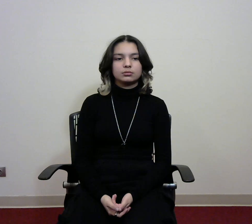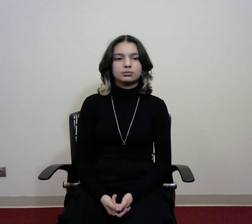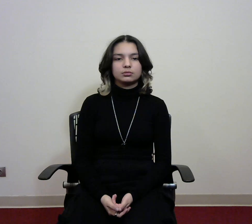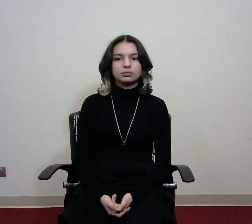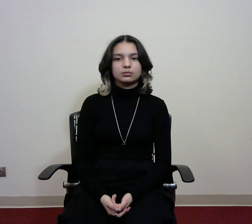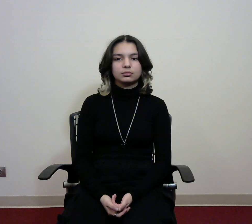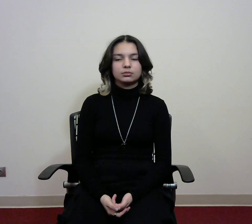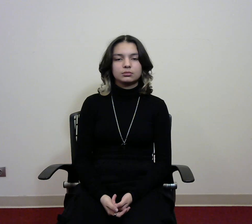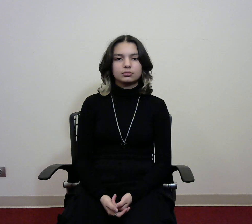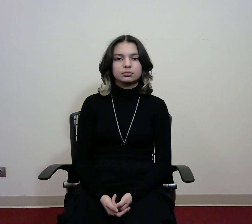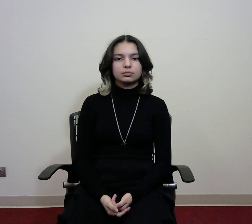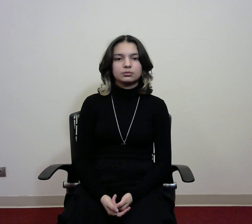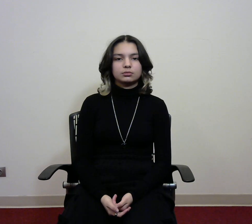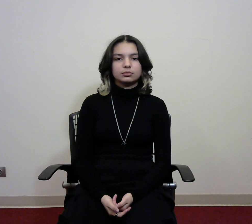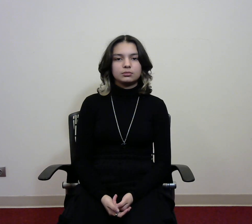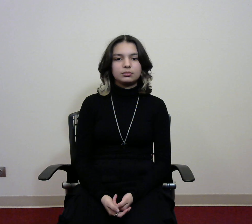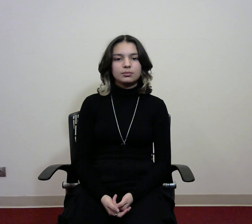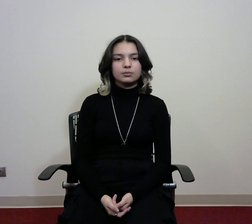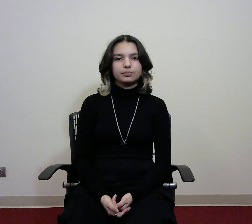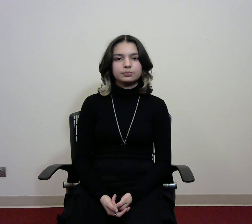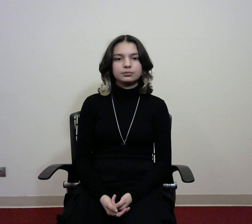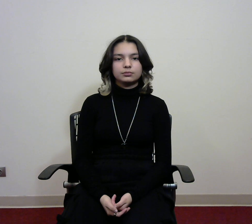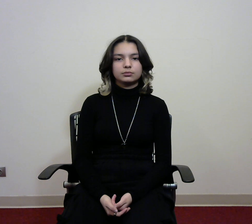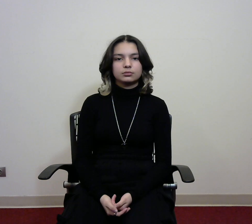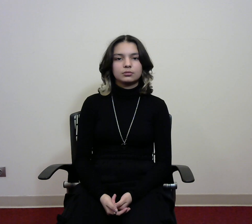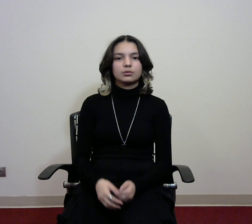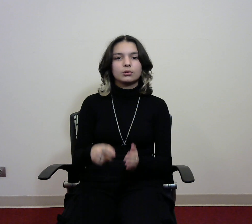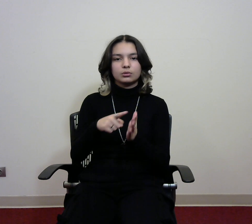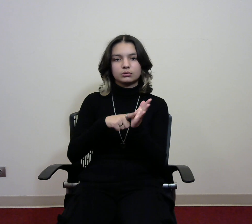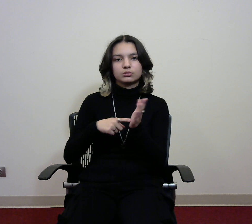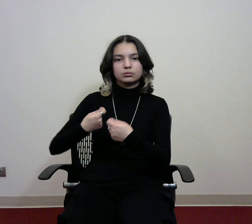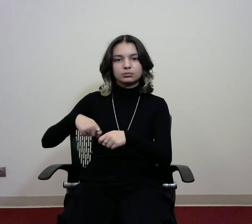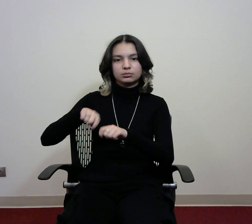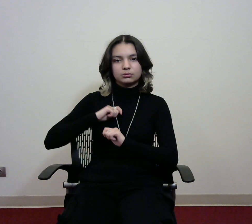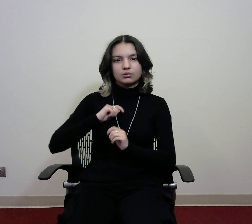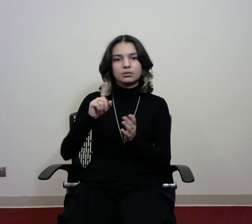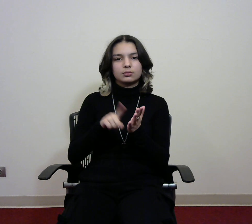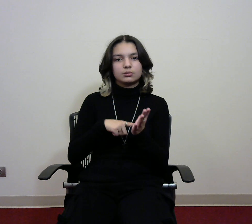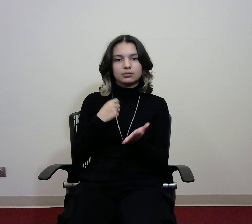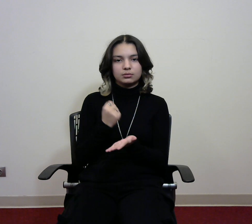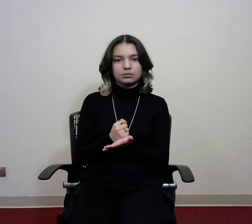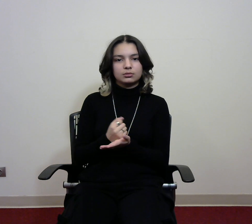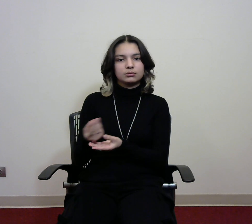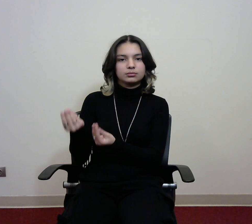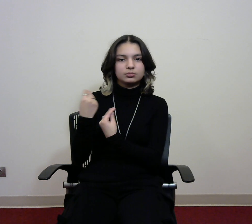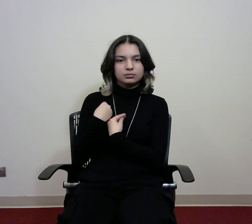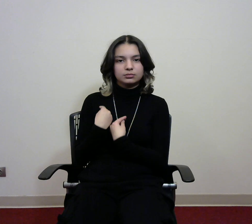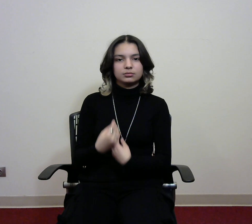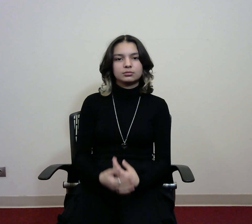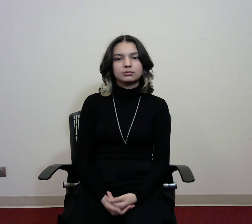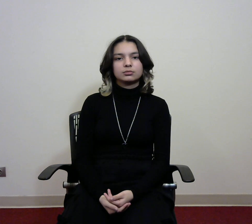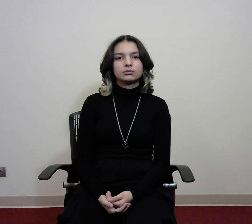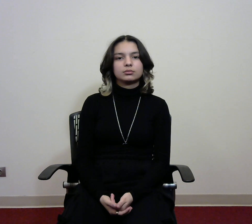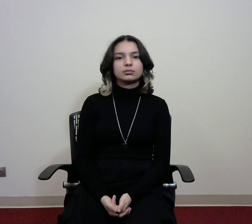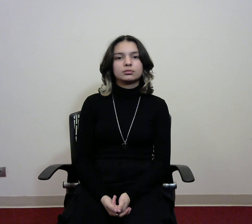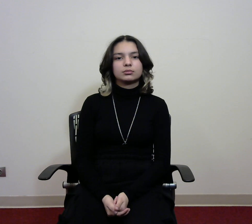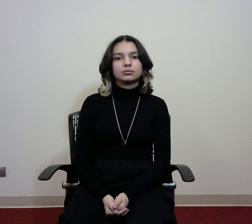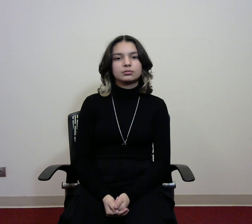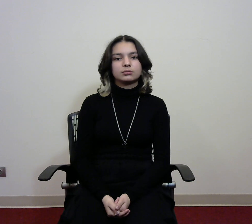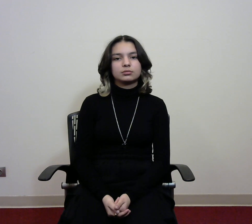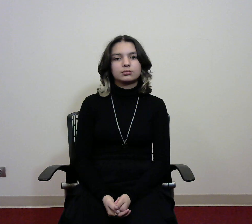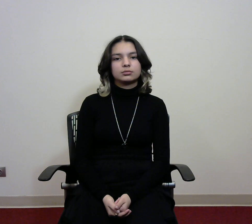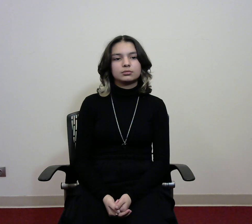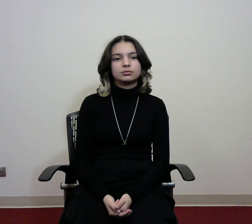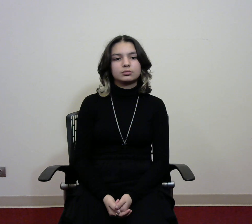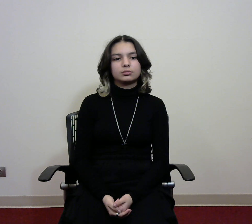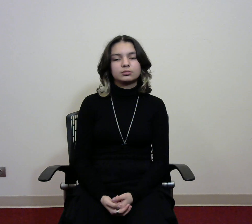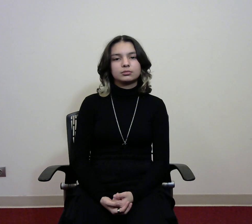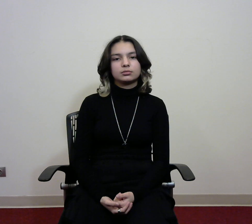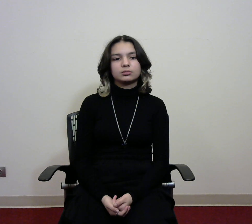Etibarnamə notariusda verilir